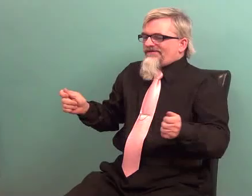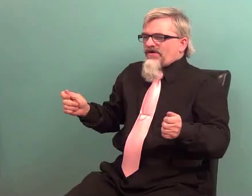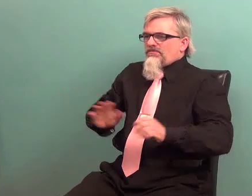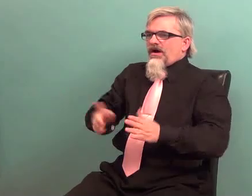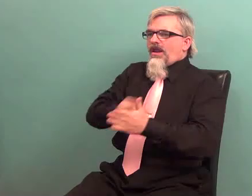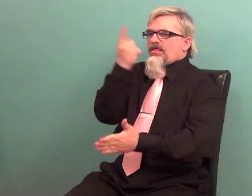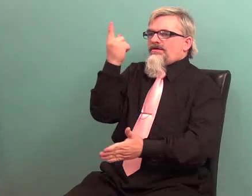Tylko jeden raz.